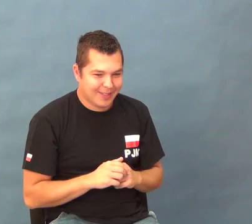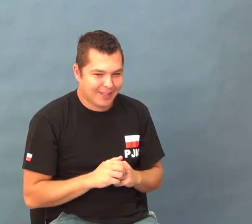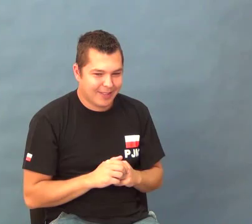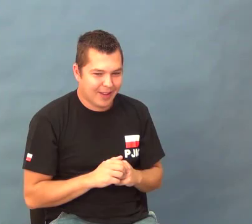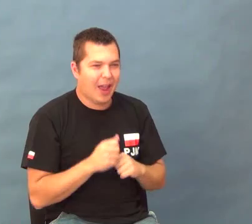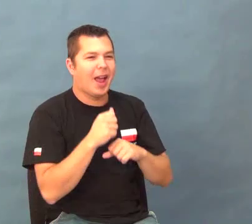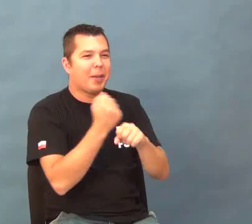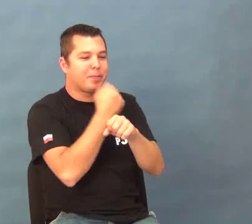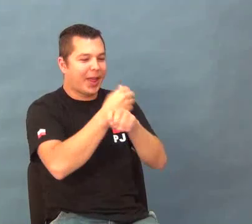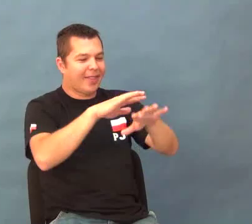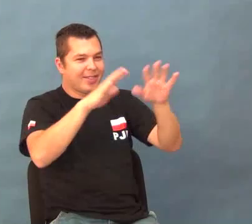Jest duży kamień.